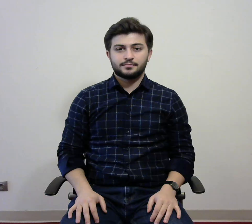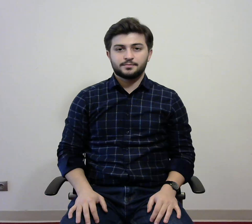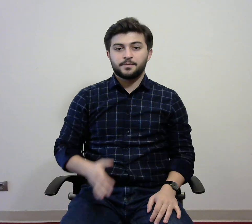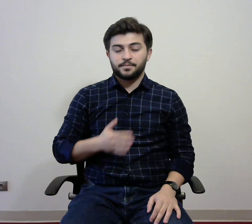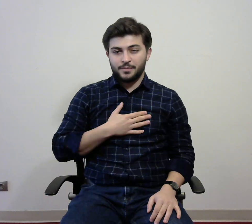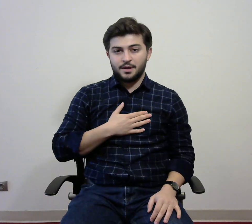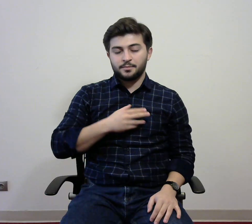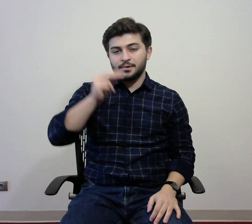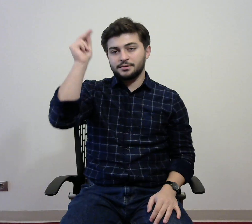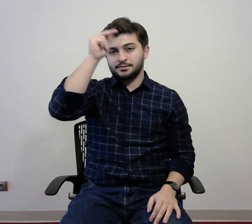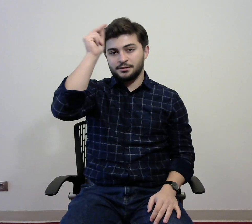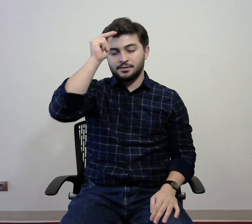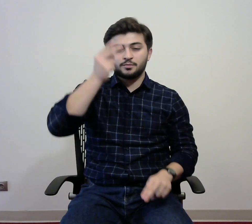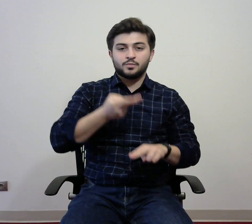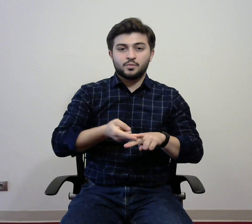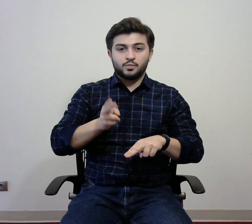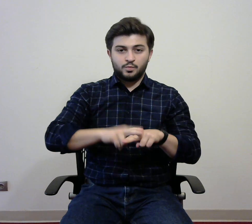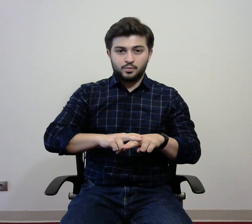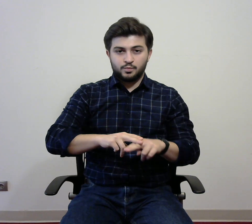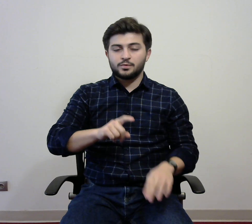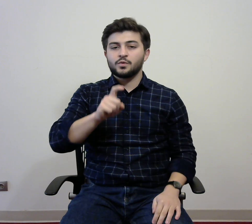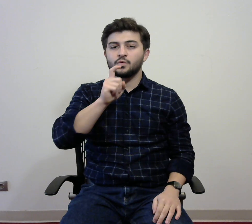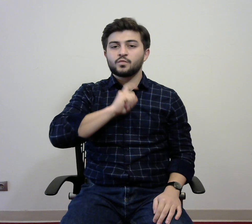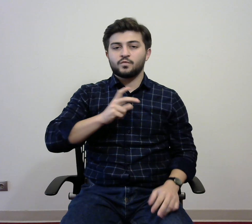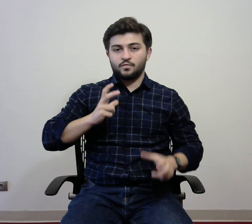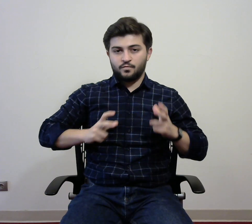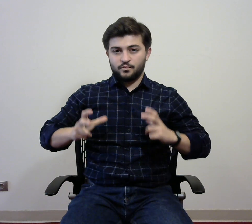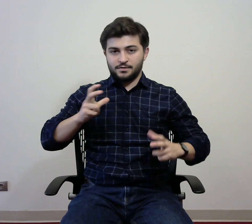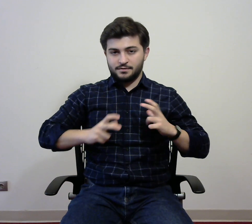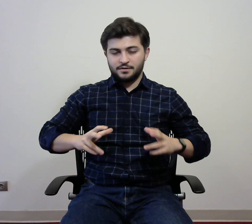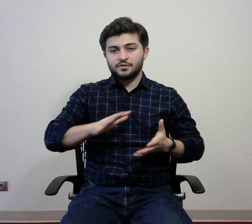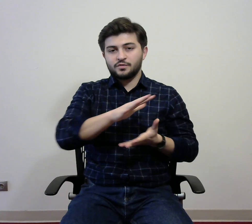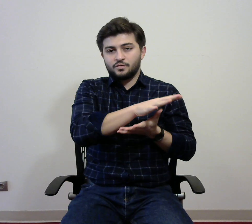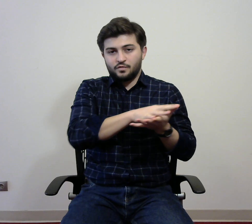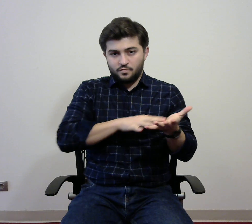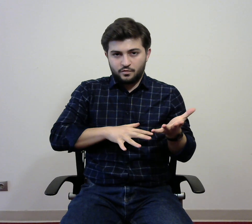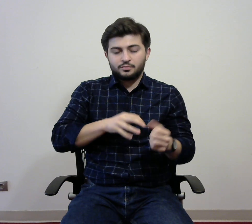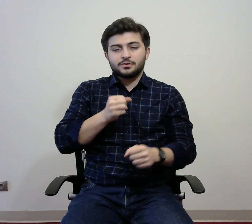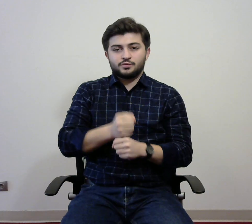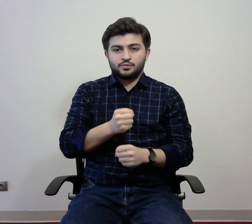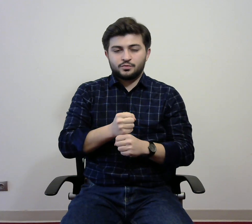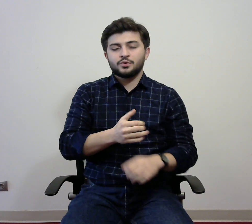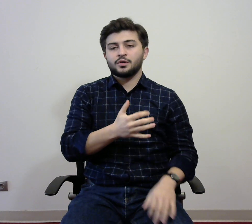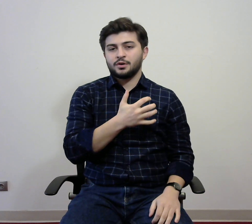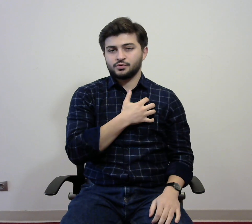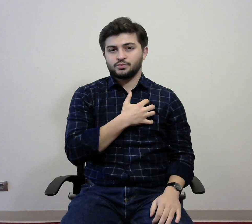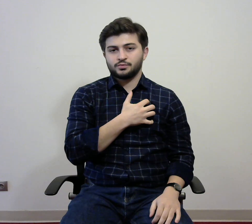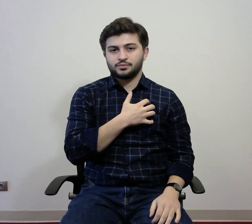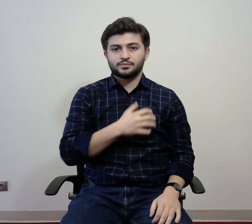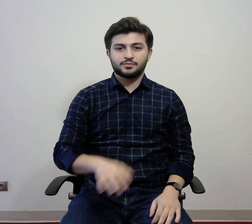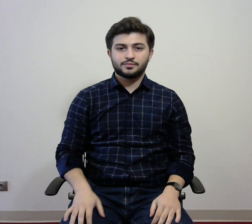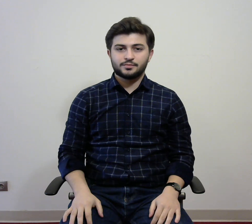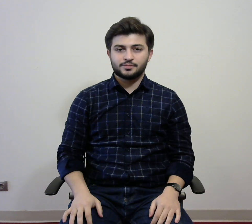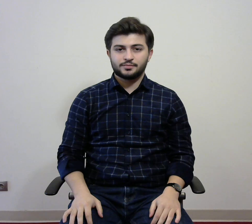Mən təhsilimi bu universitetdə davam etmək istəyirəm